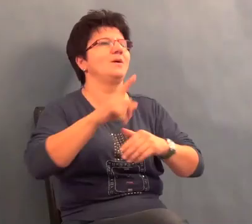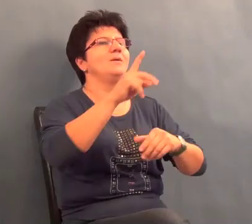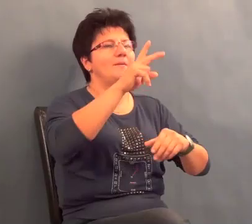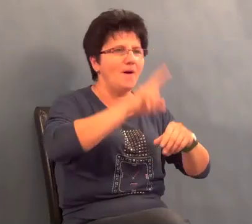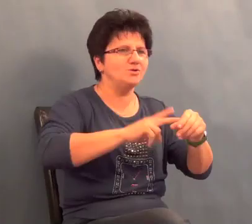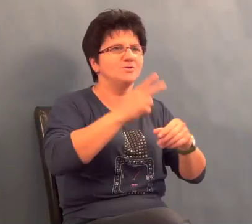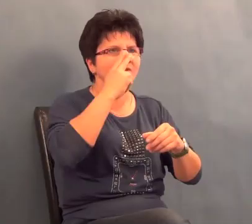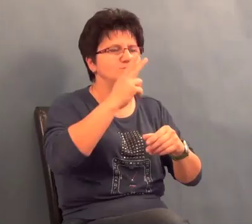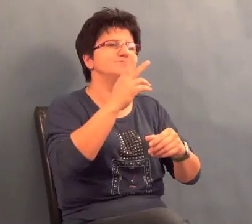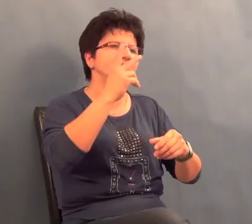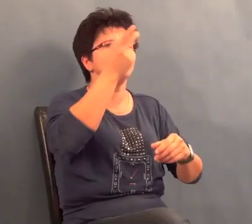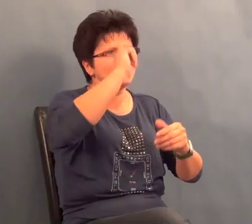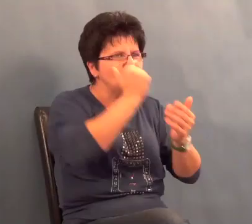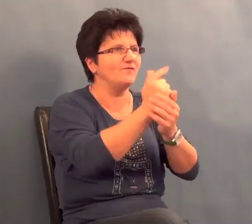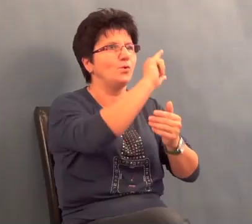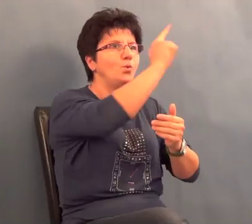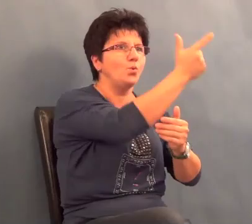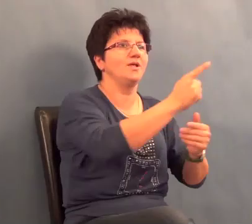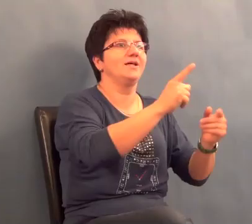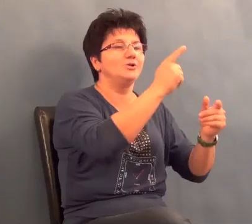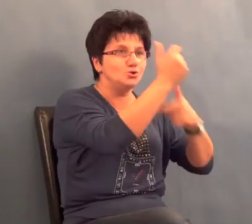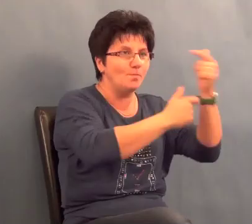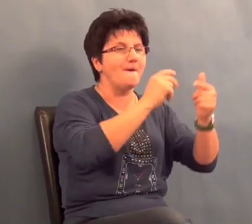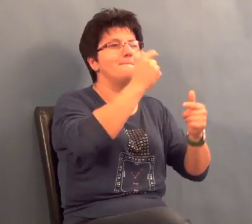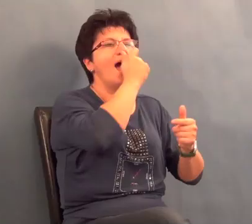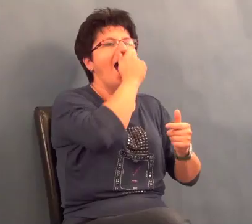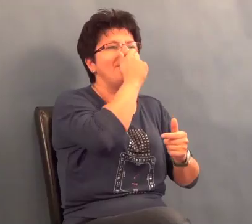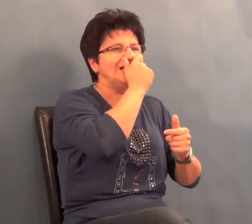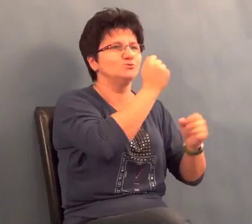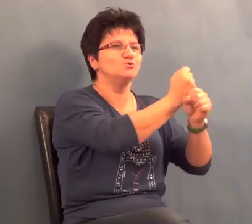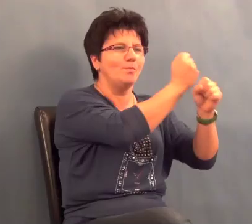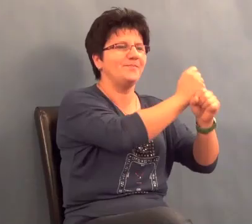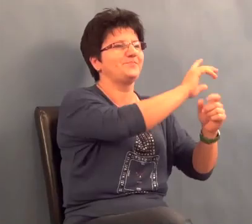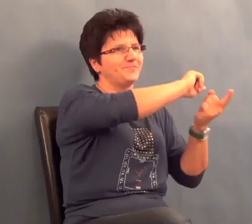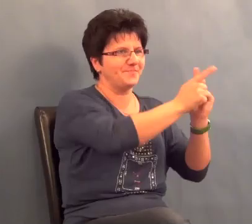Policjant to widzi, a w tym czasie ten drugi, czyli Charlie Chaplin, znowu naprawia kolejne okno.